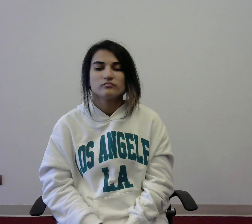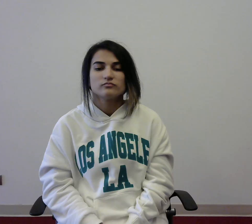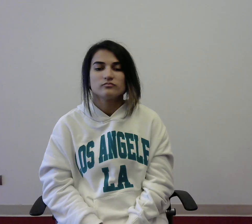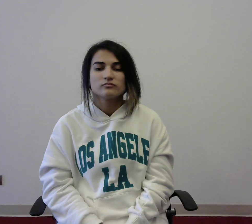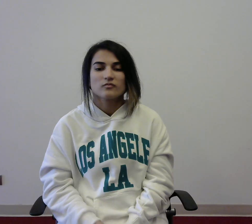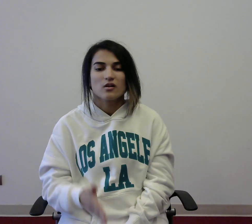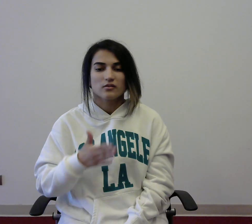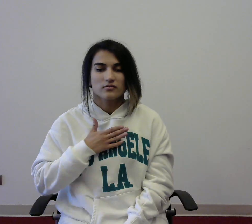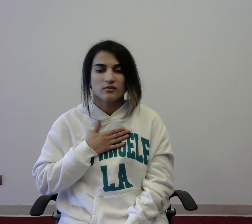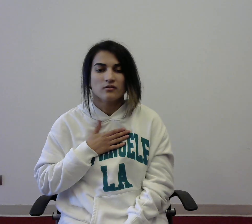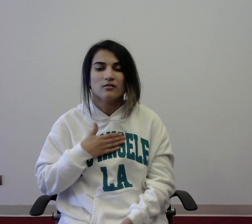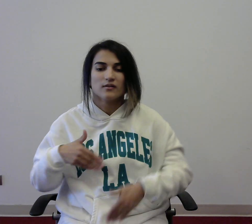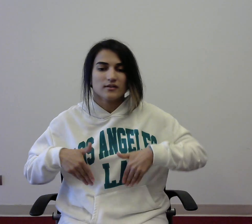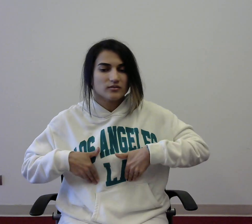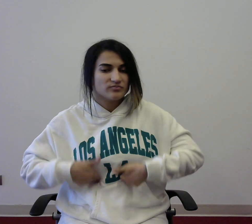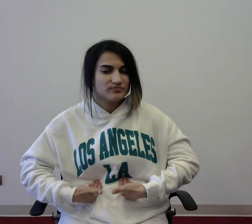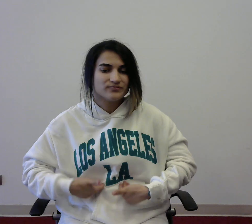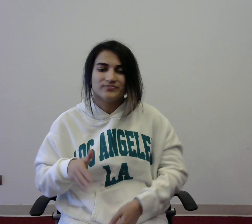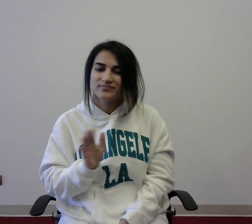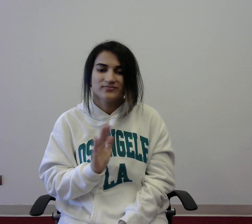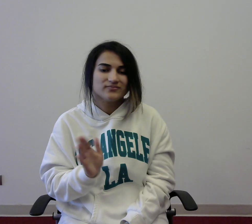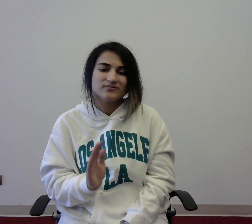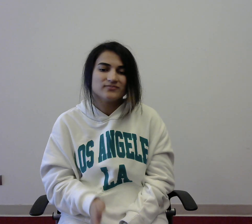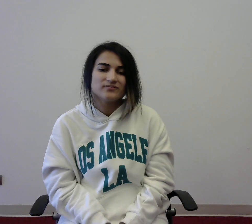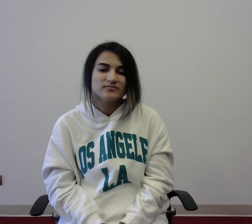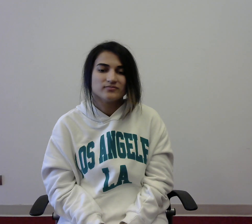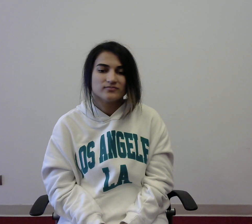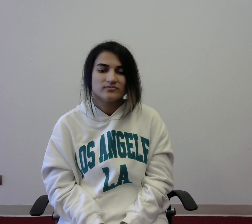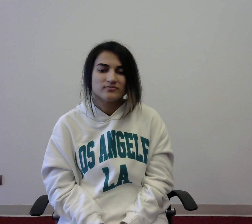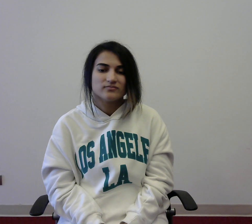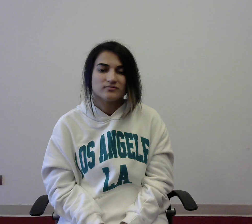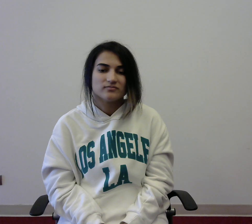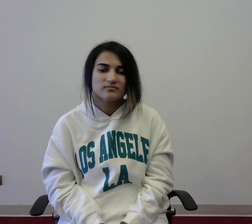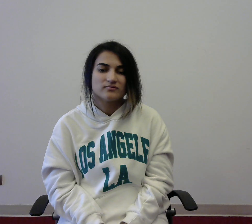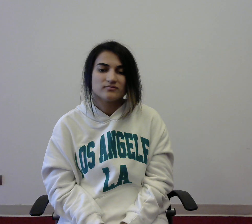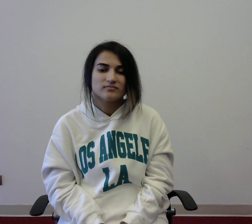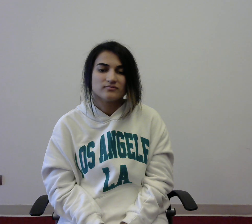Mən ac deyiləm